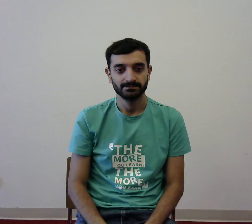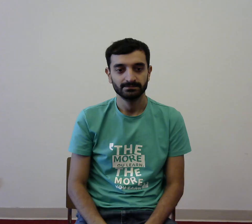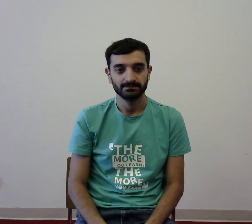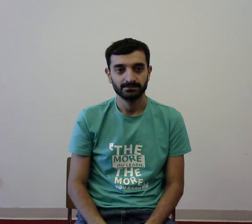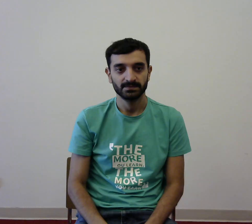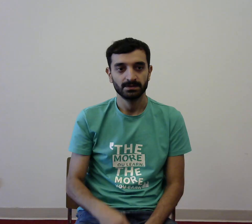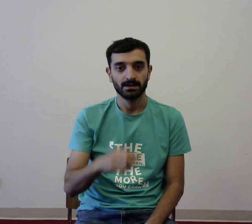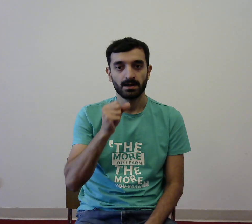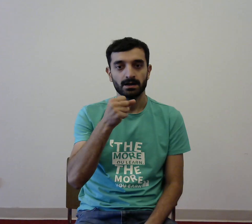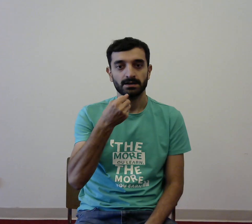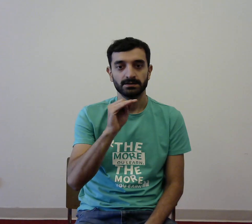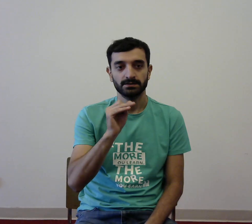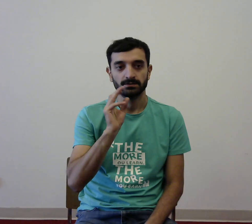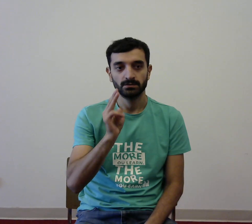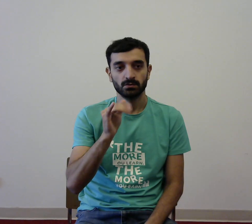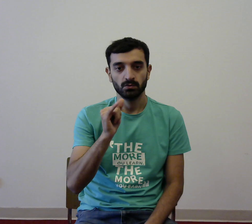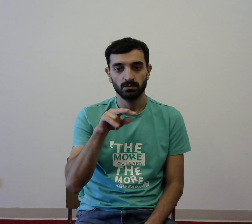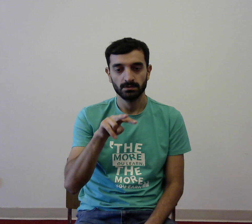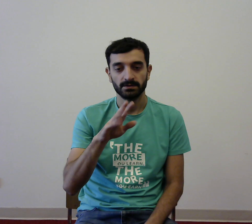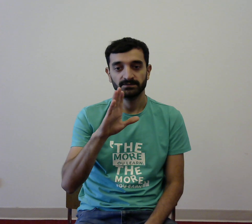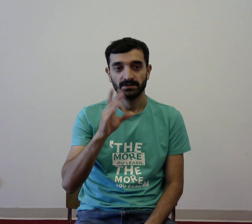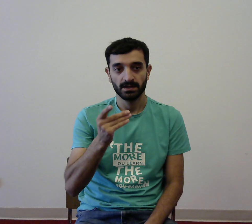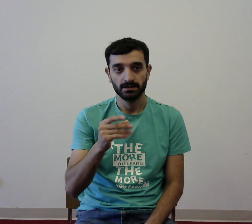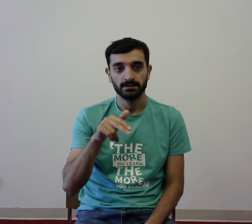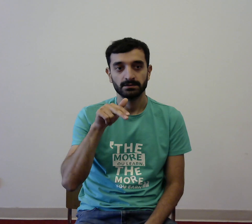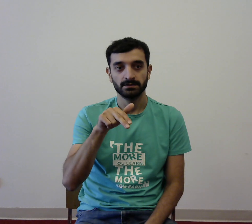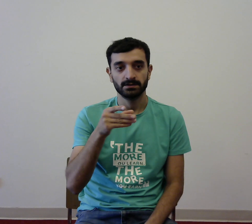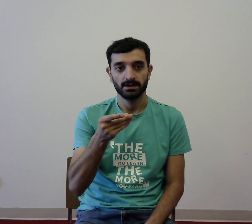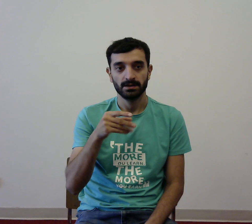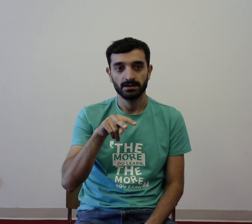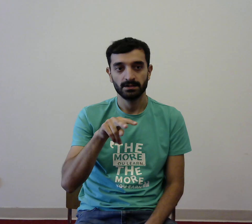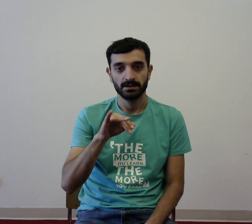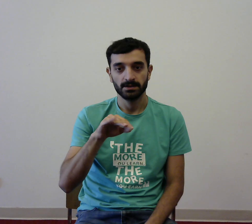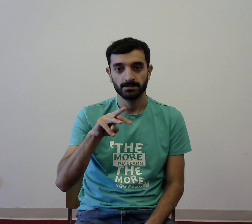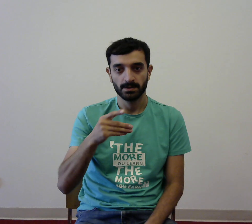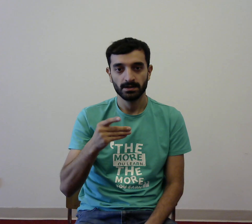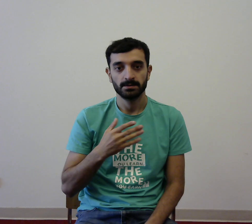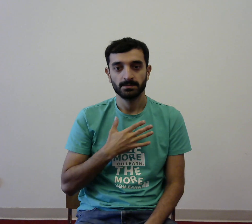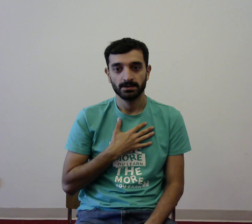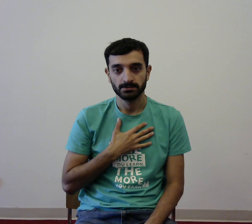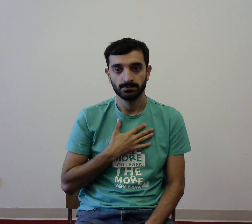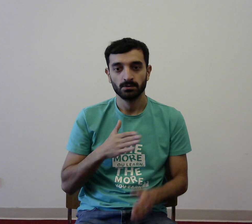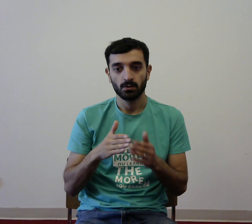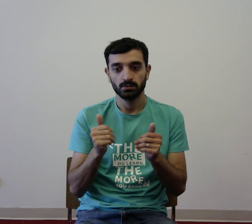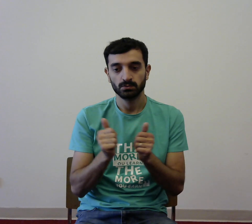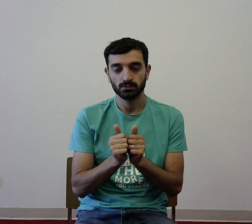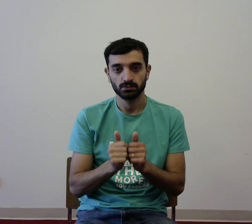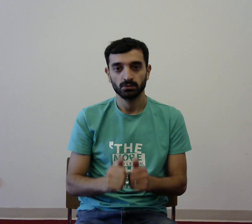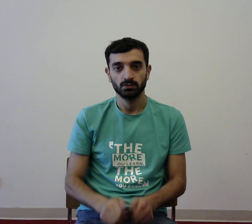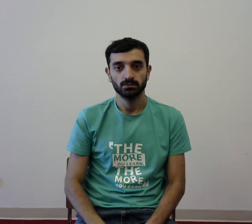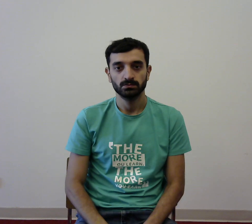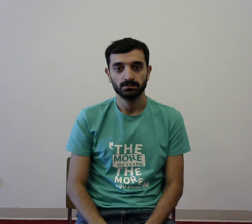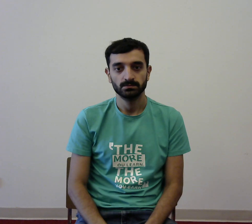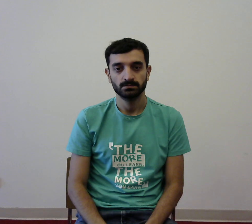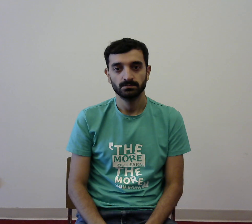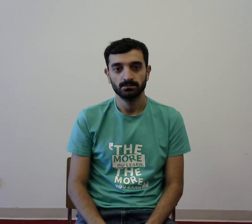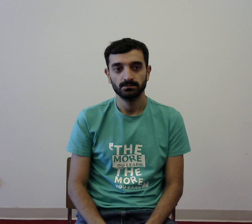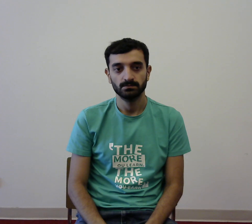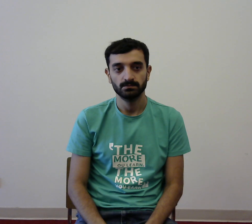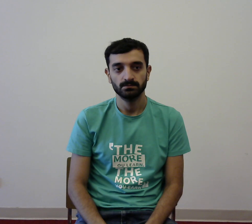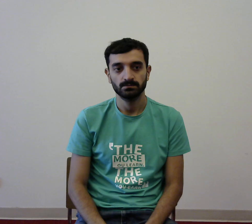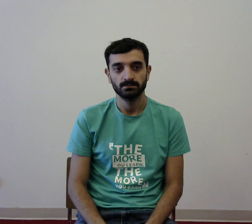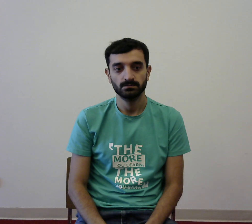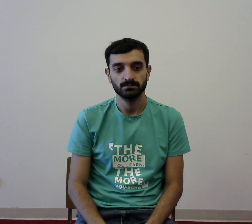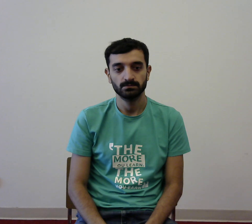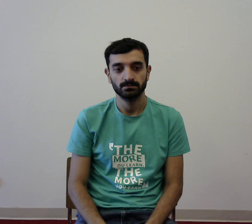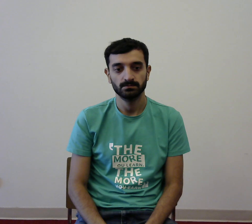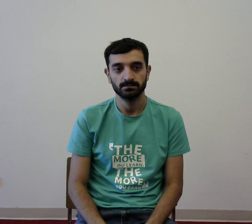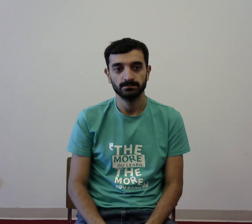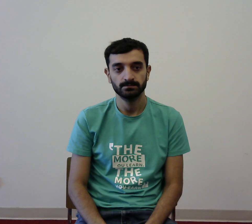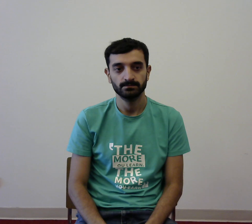Aygül və Həlimə mənim qonşularımdır